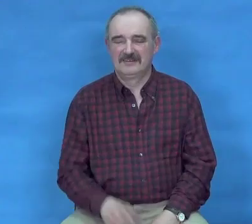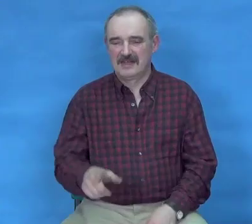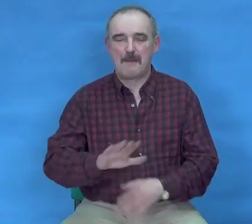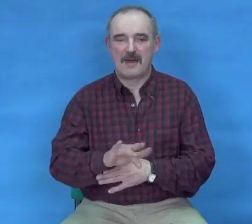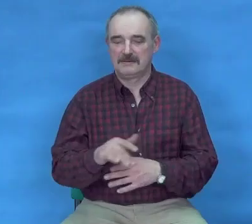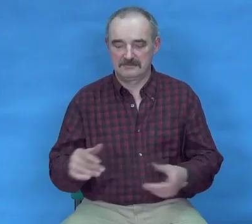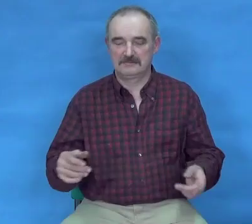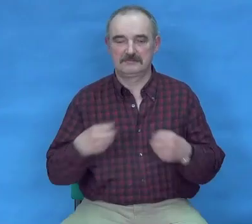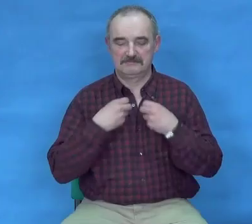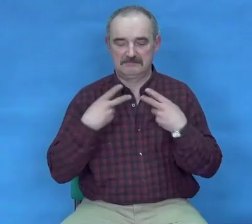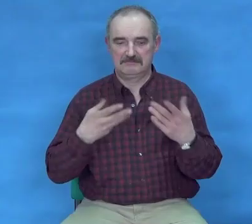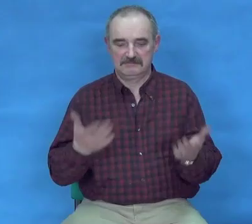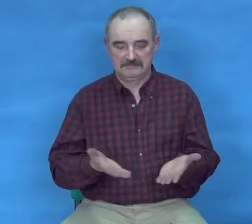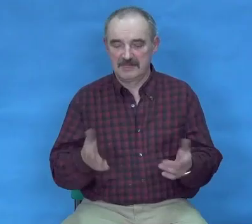W barze kelnerzy są w muszkach.